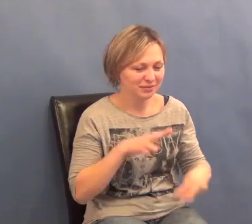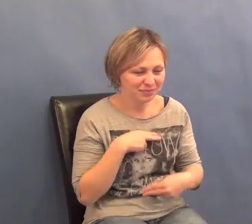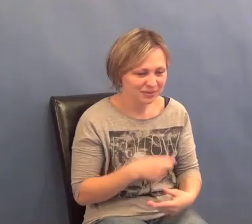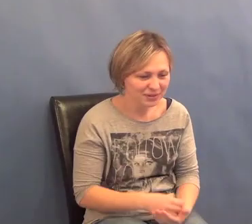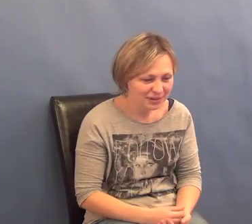Moja kolej.